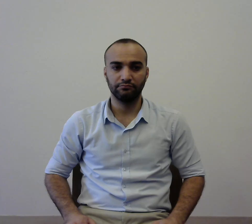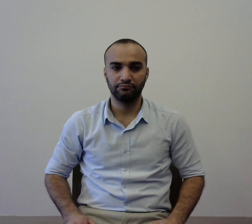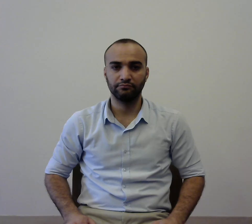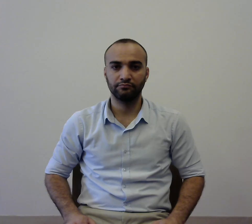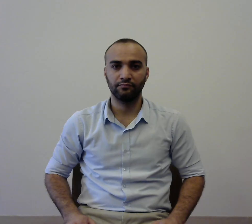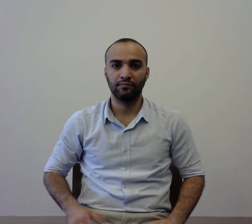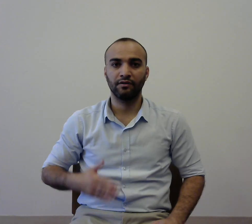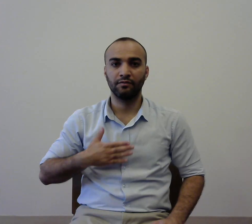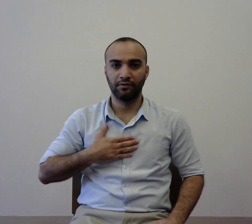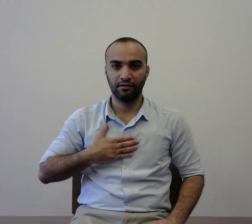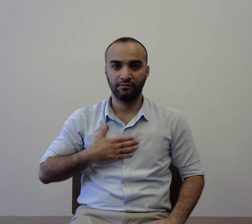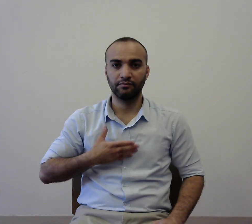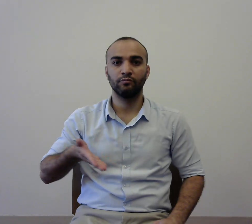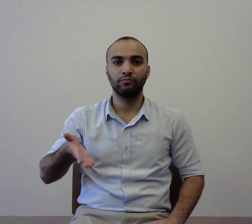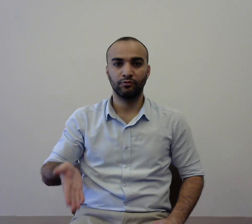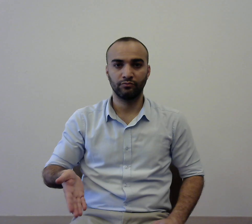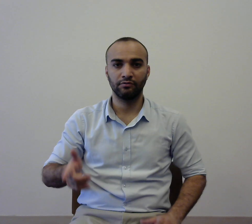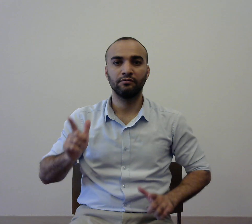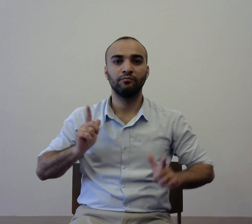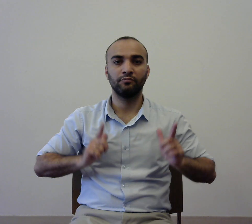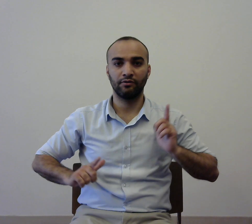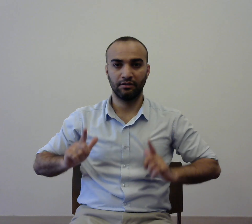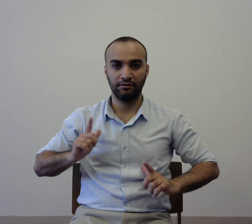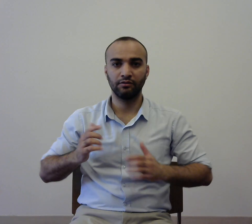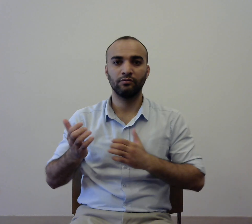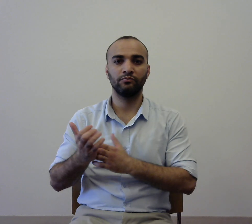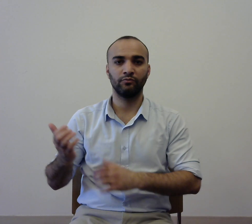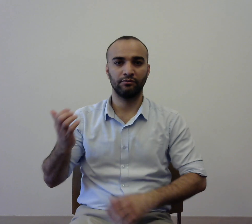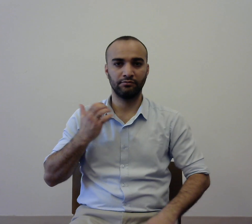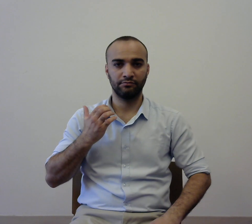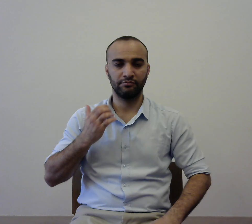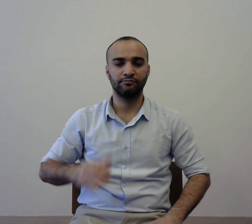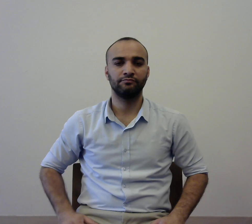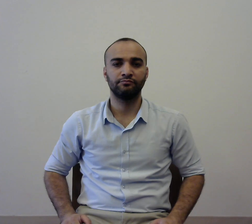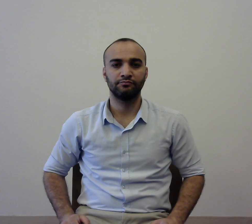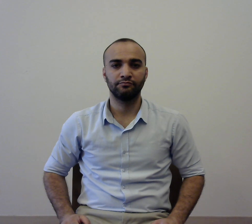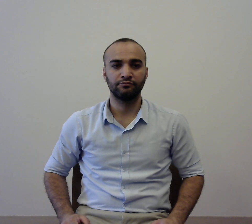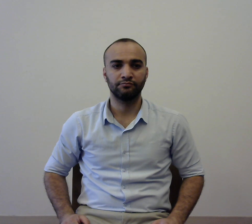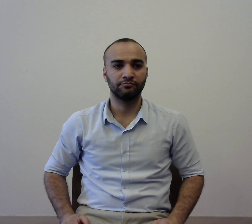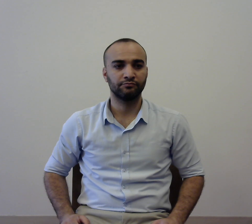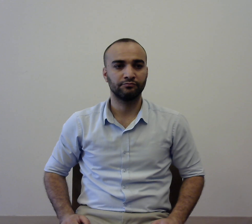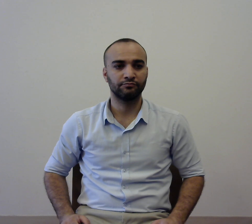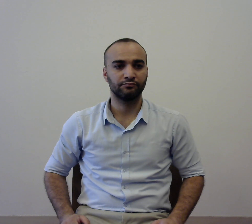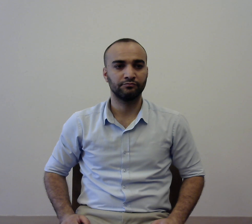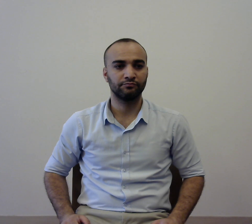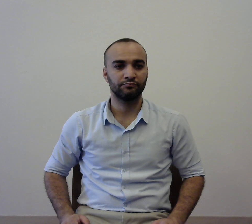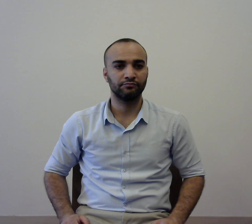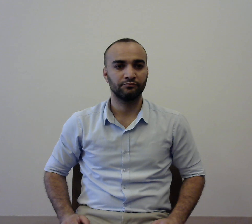Məni bura müəllim göndərib